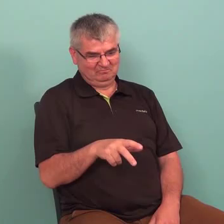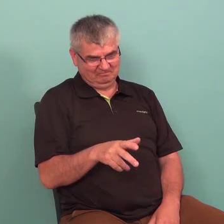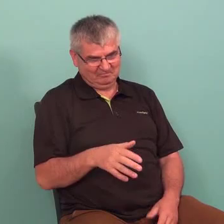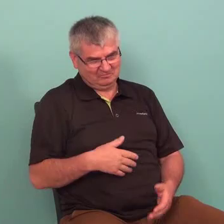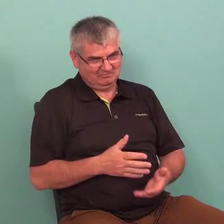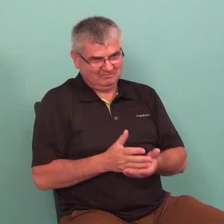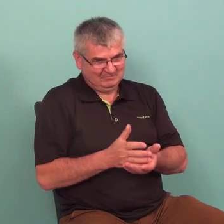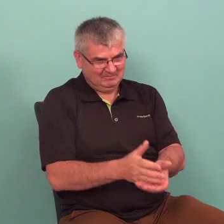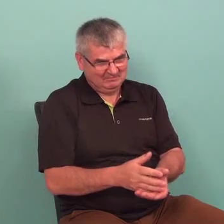Dobra, pomagają mu.